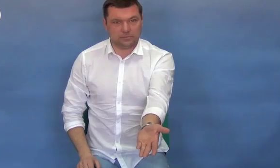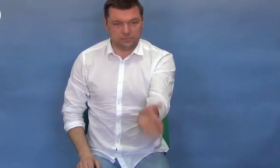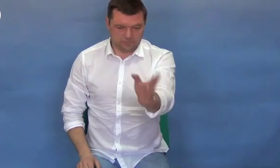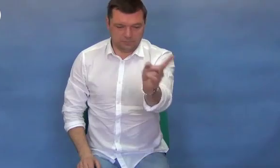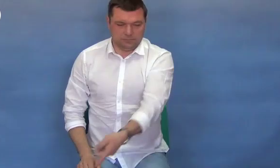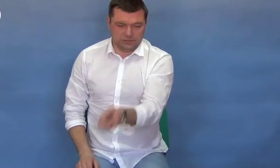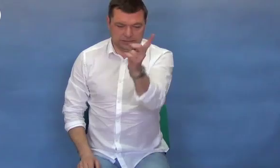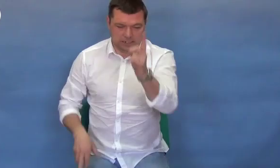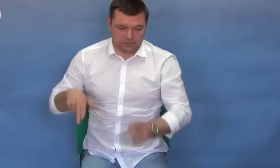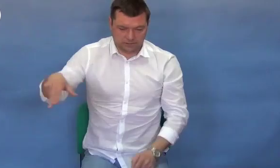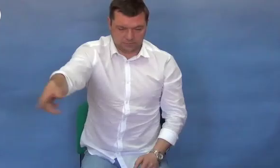Przekreślenie i zakaz wejścia.